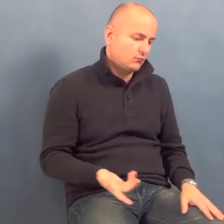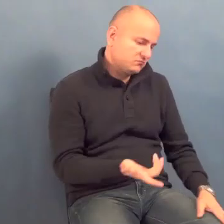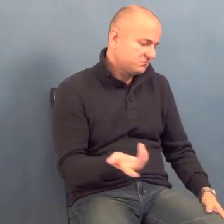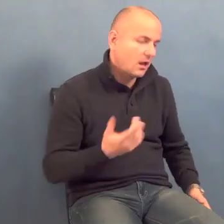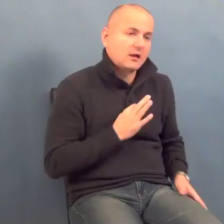Nie wolno.